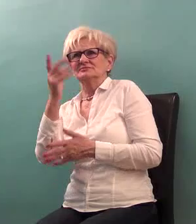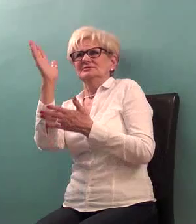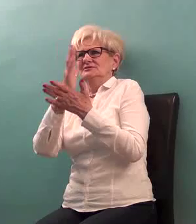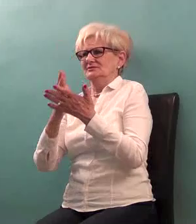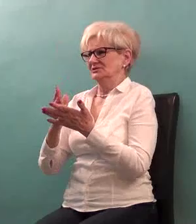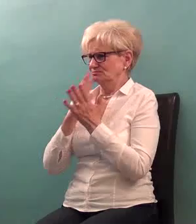Poprosiła go, by to naprawił.